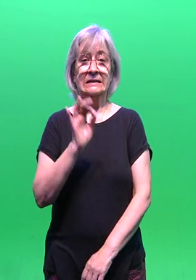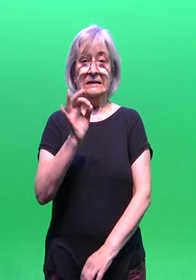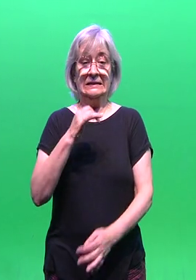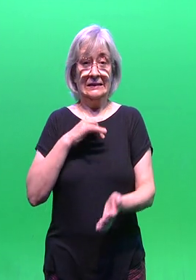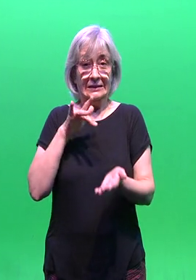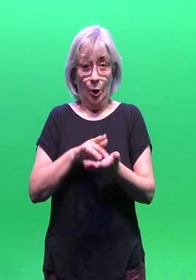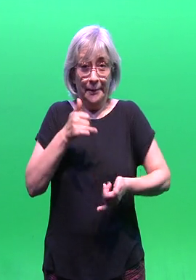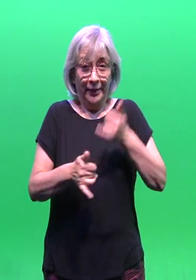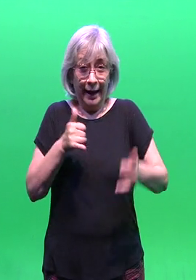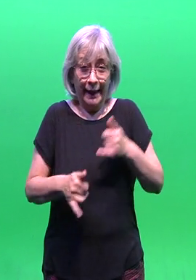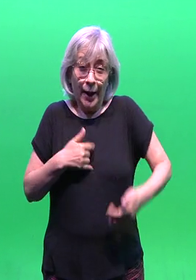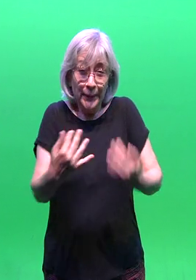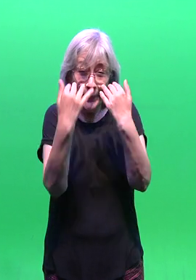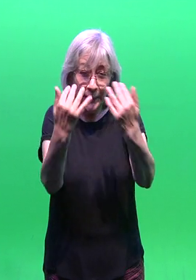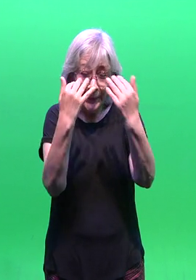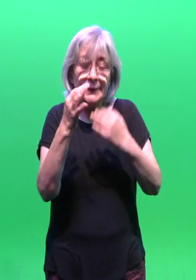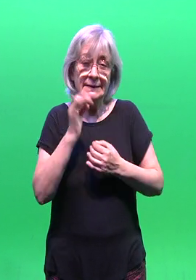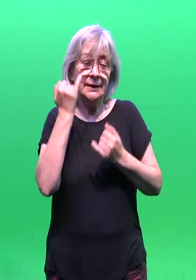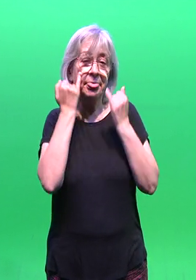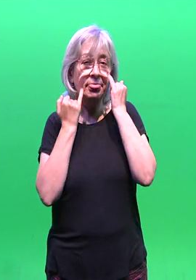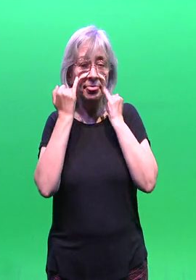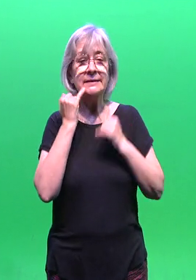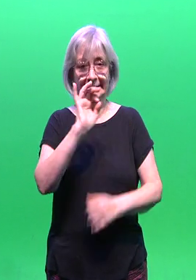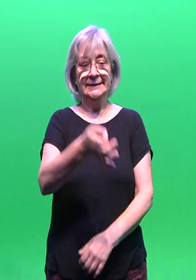Sí, quan vaig amb bicicleta i em ve l'aire de cara em ploren els ulls, sí.